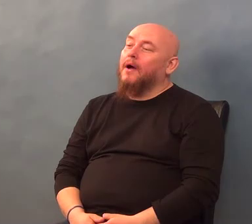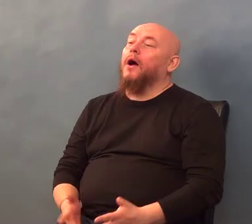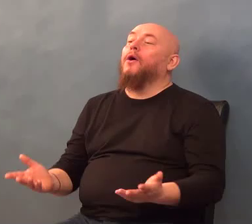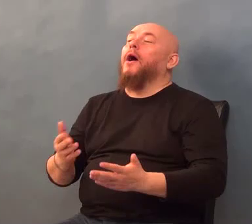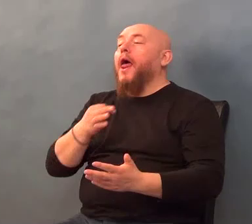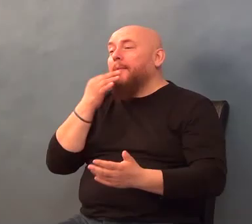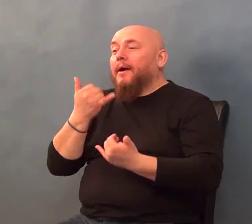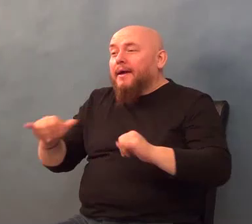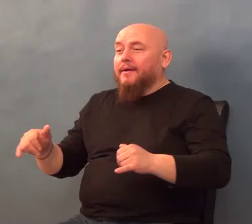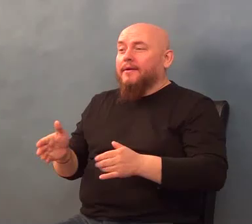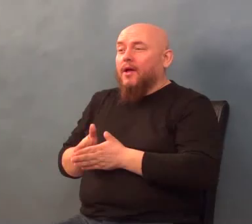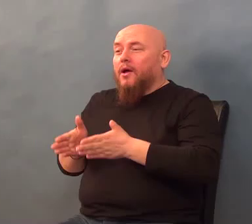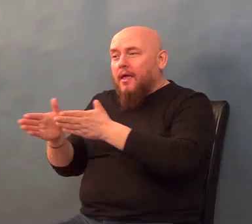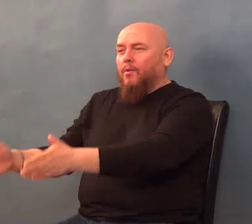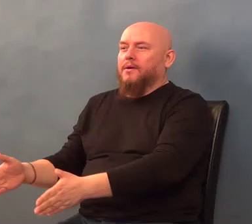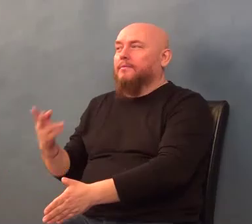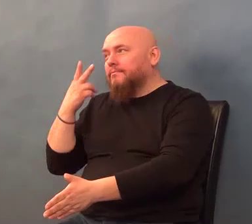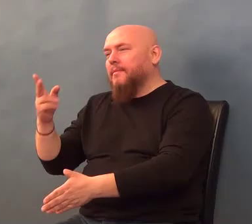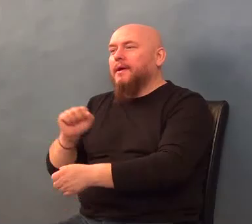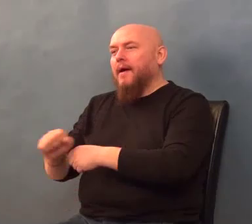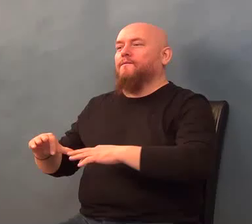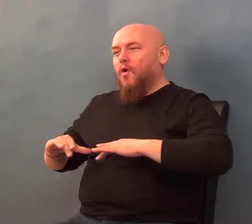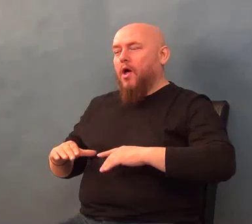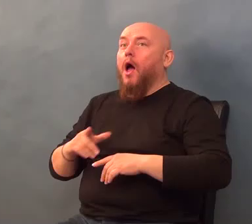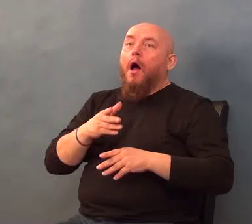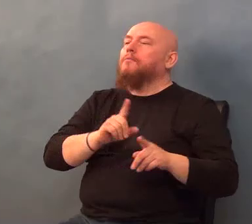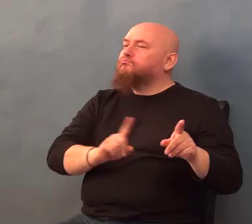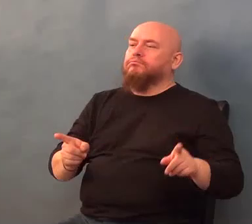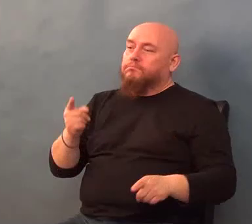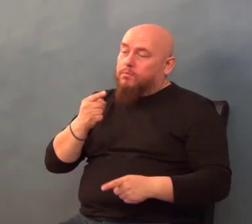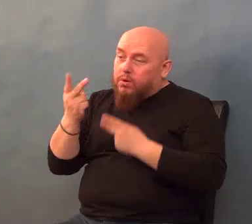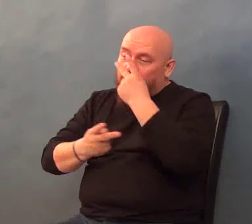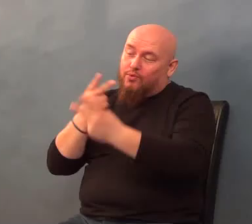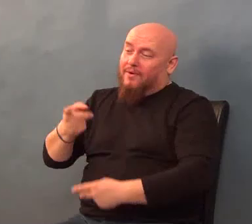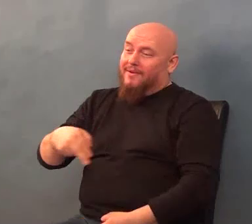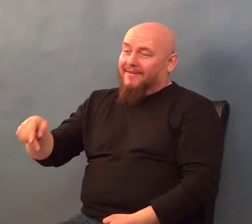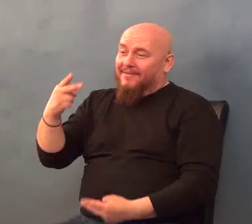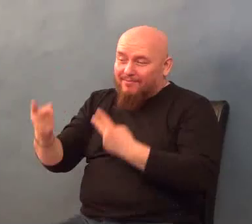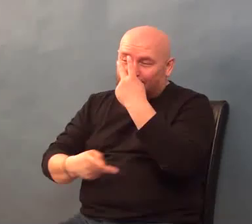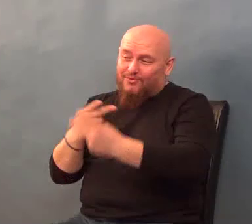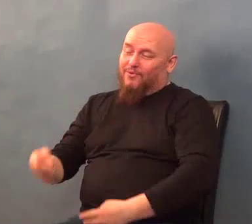Lepiej poszukać na innej, wolniejszej ulicy, nie wolno szukać w zatłoczonej.